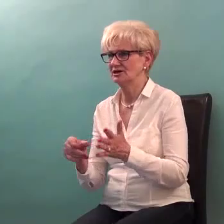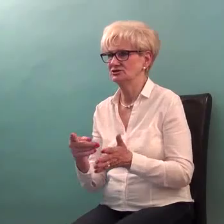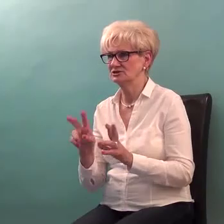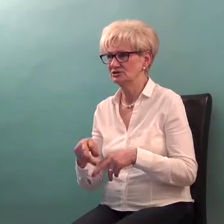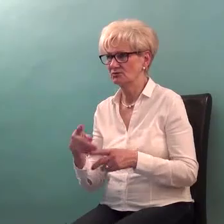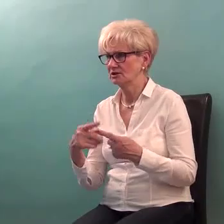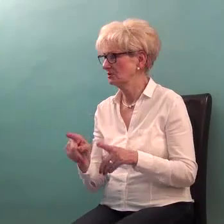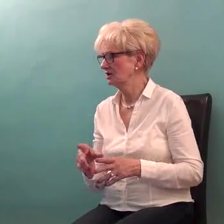Zostało i nie pasuje.